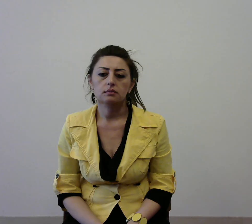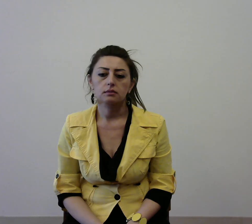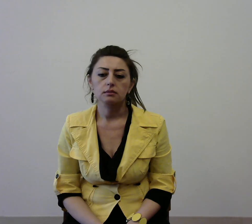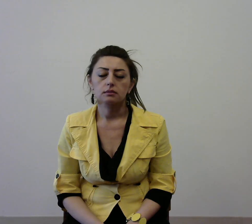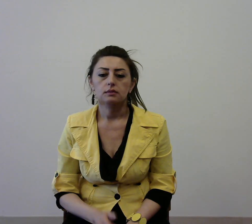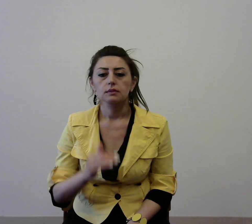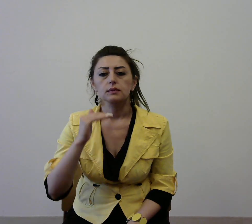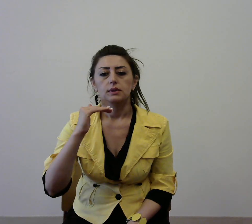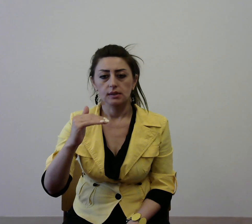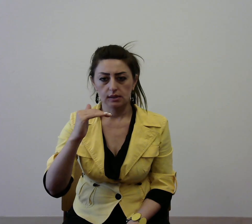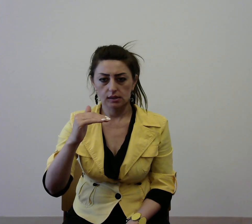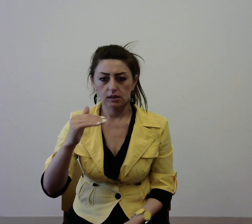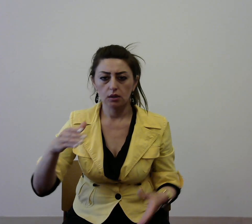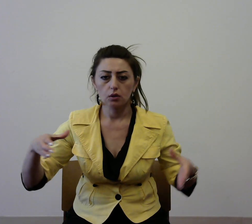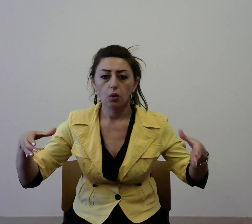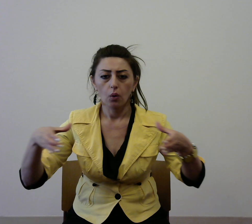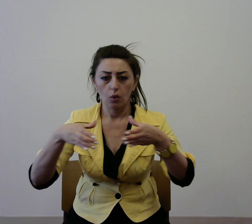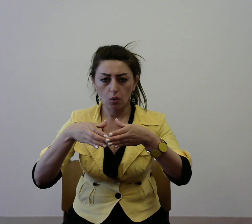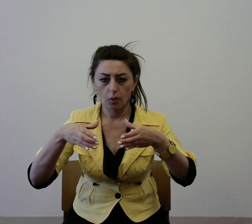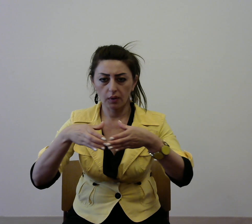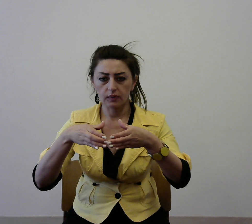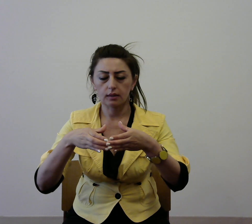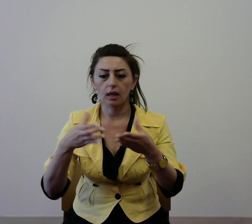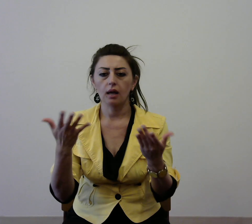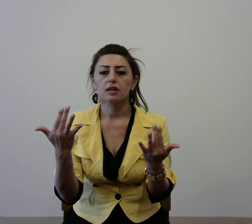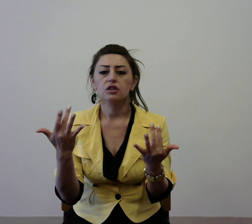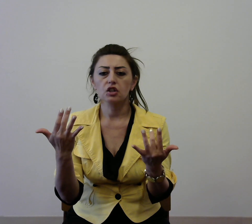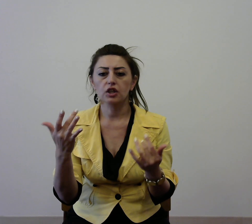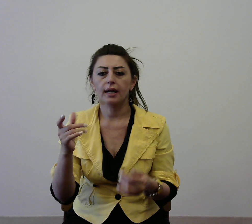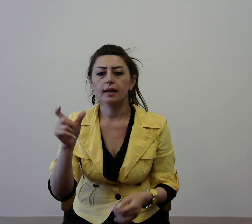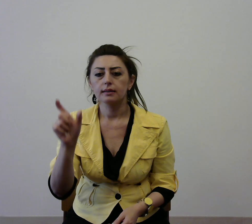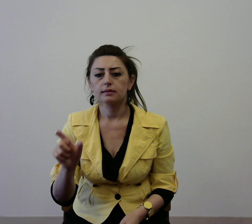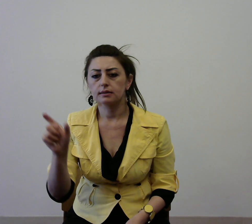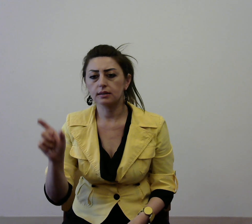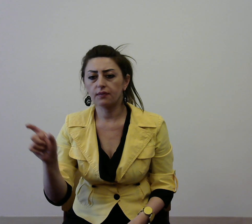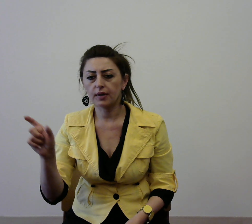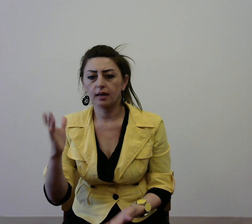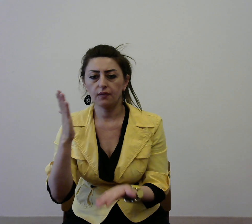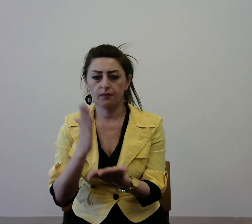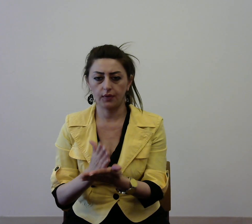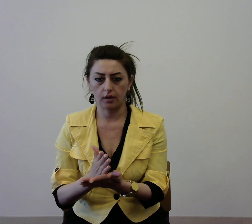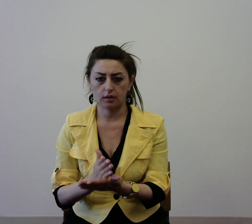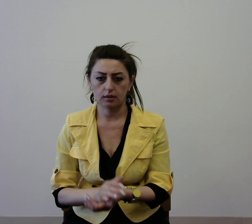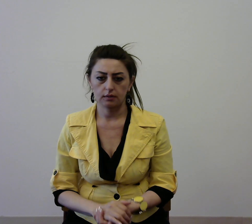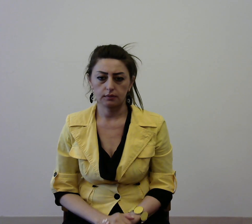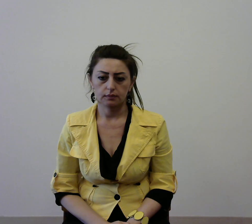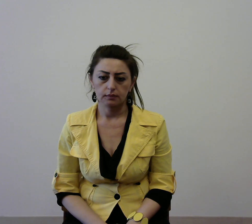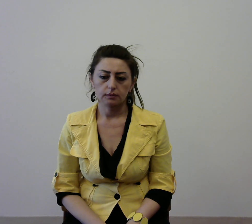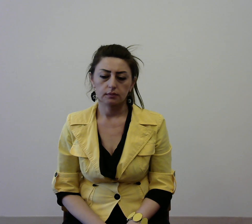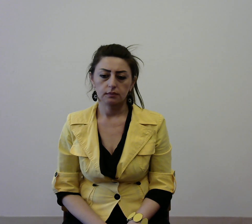Sizin komandada neçə nəfər var?